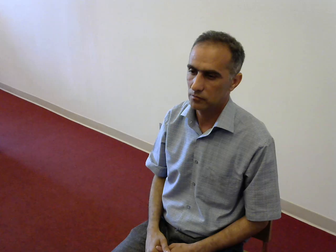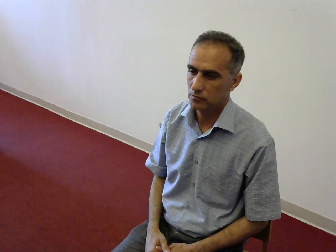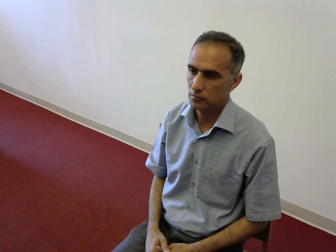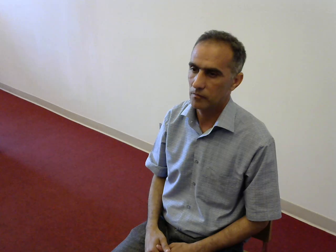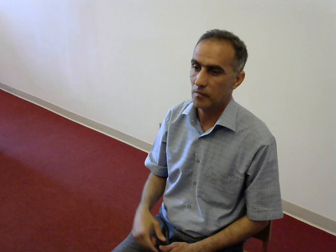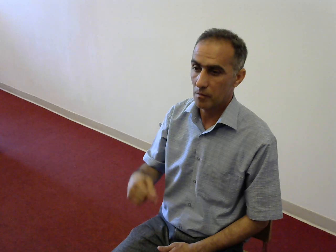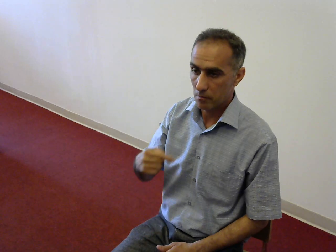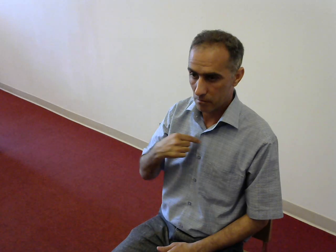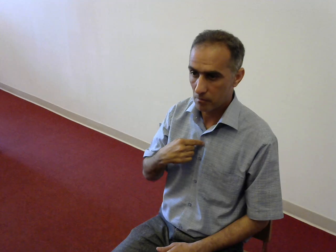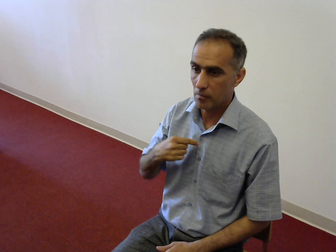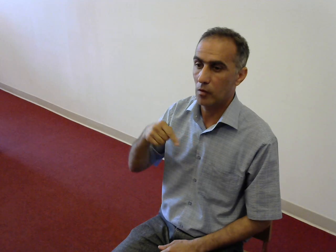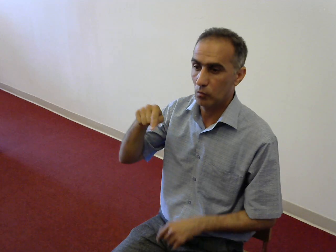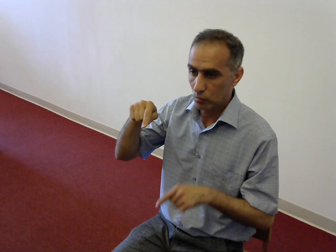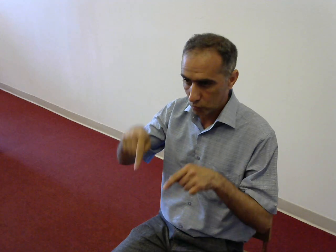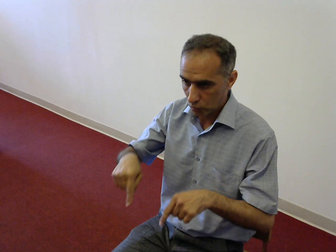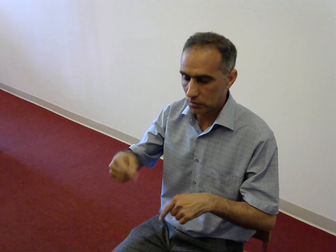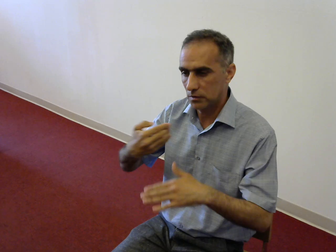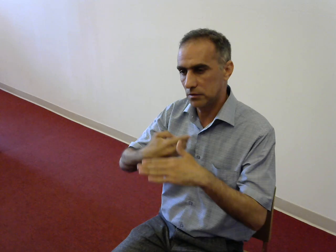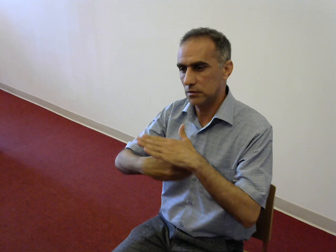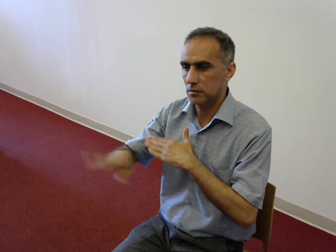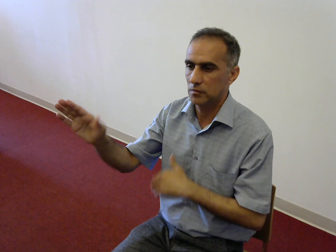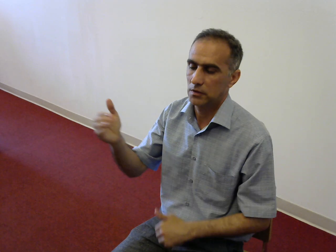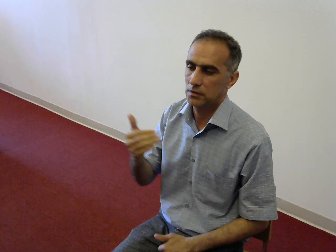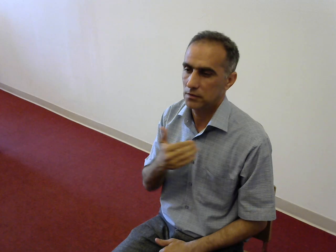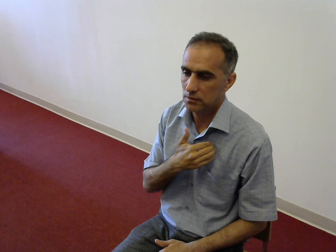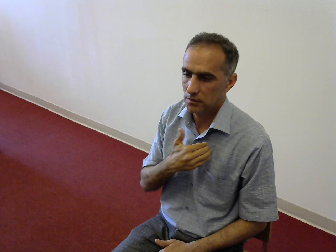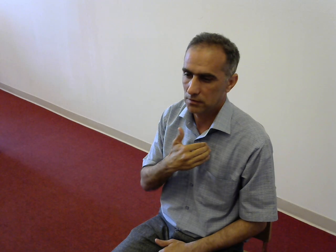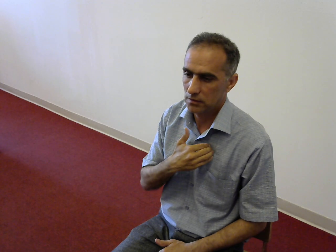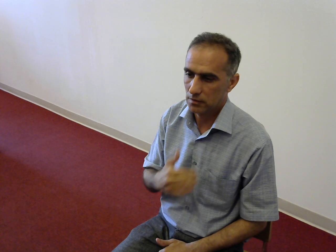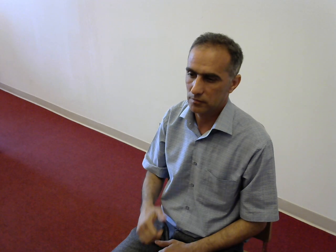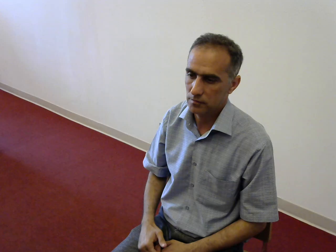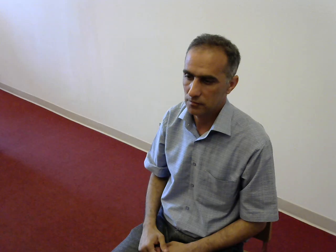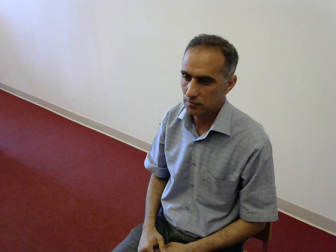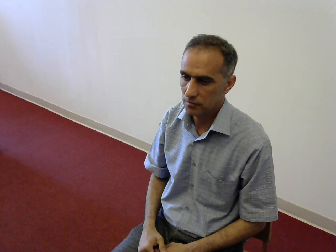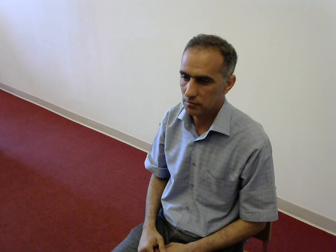Mən burdan getmək istəyirəm